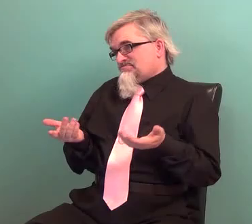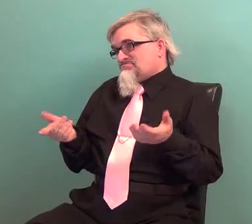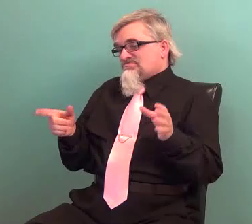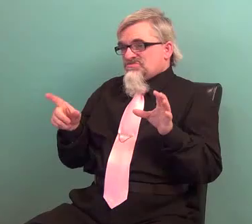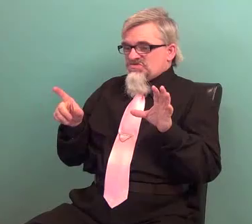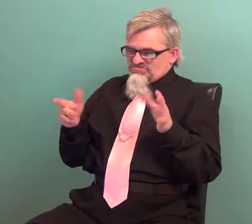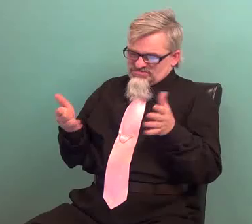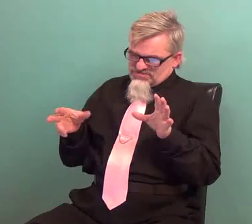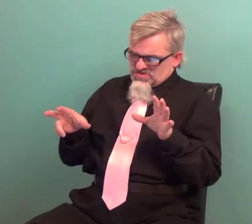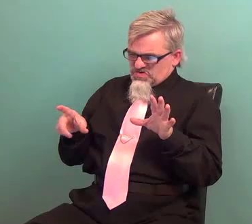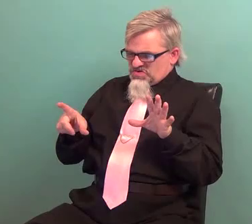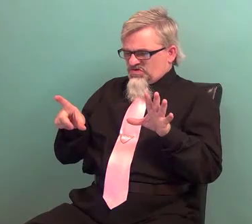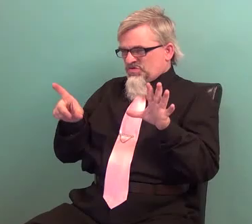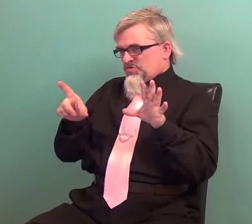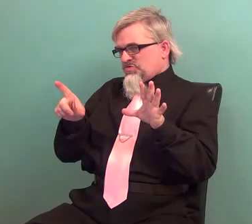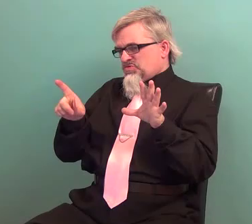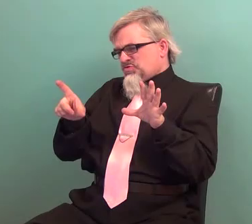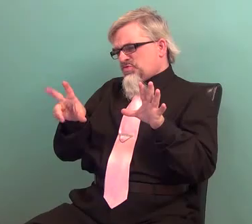Siódmej, ósmej.